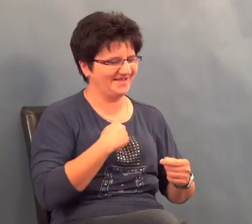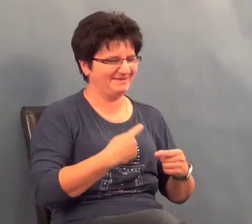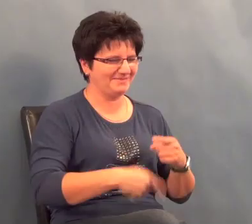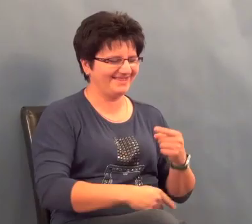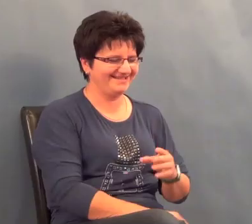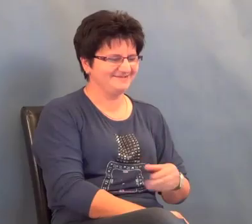Jeszcze raz.